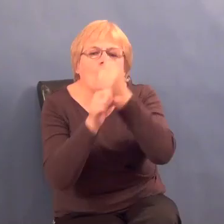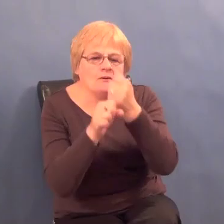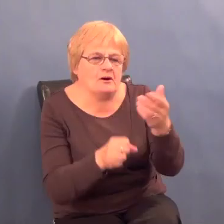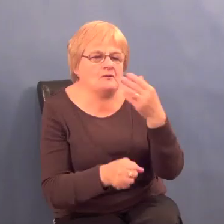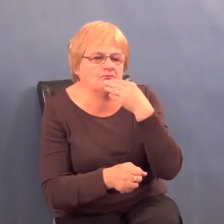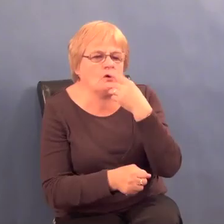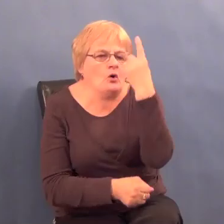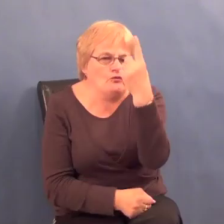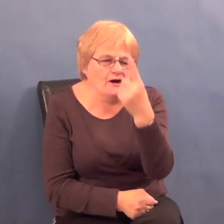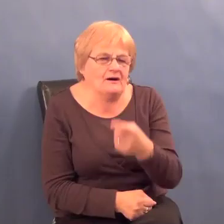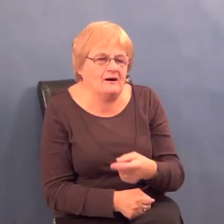On mówi, że jeden.